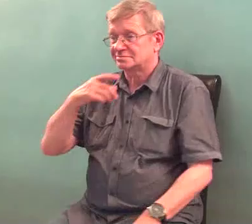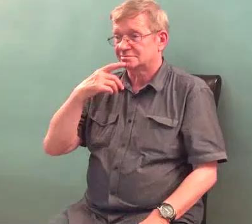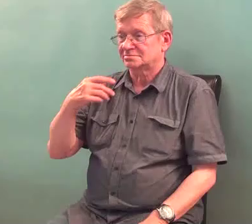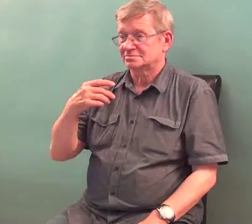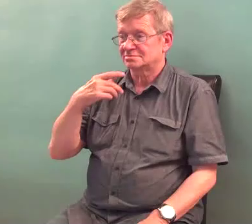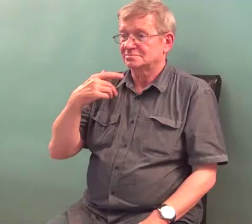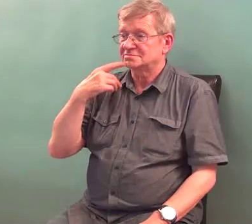Język angielski.